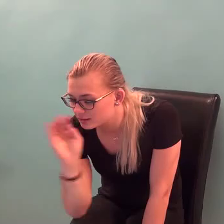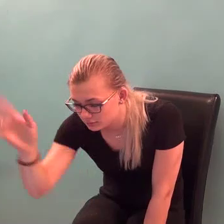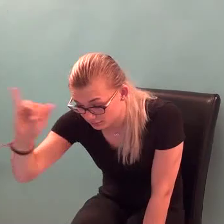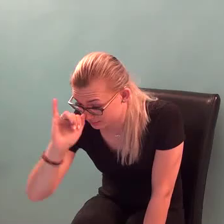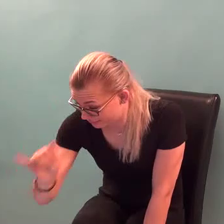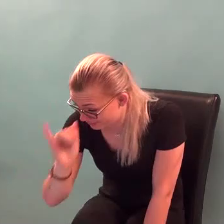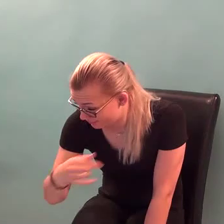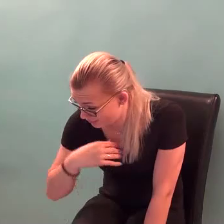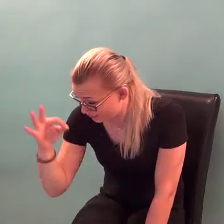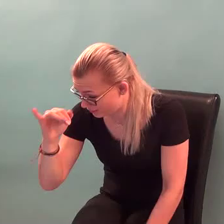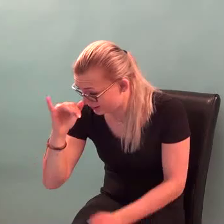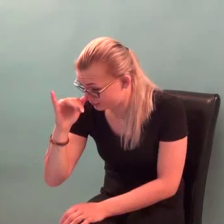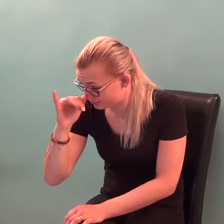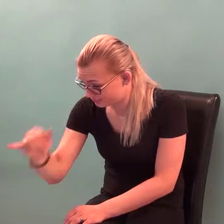Nie mogę, nie mogę, ja w środę nie mogę.